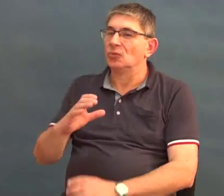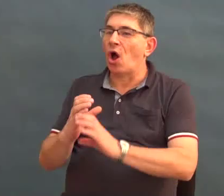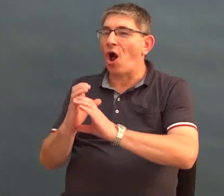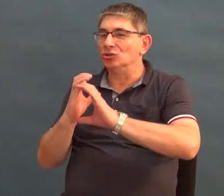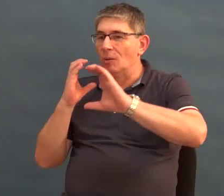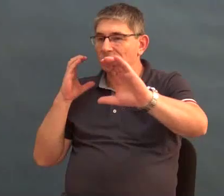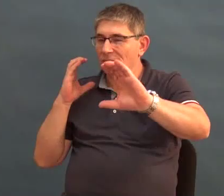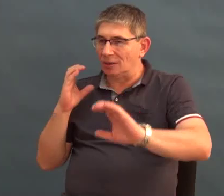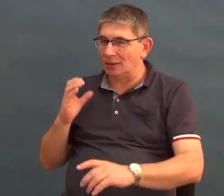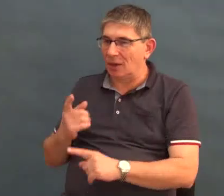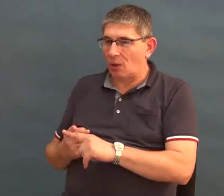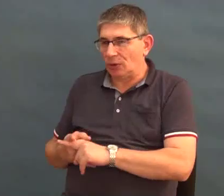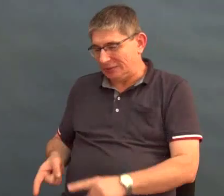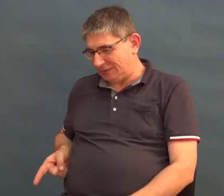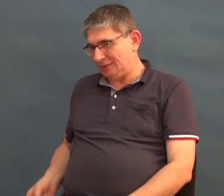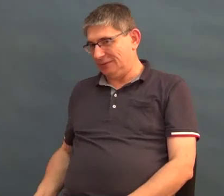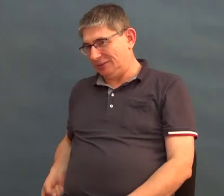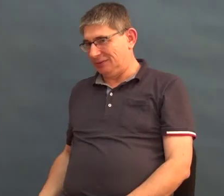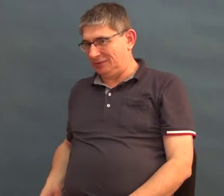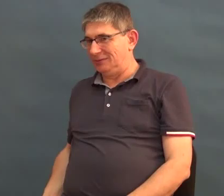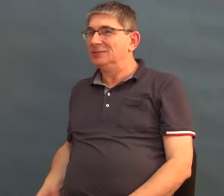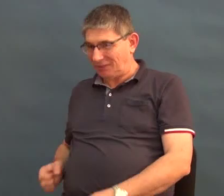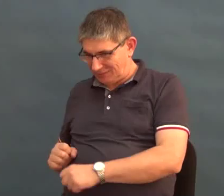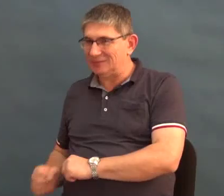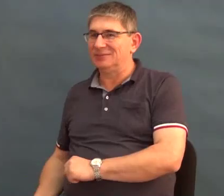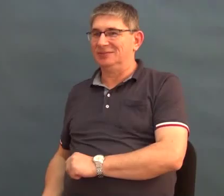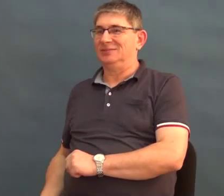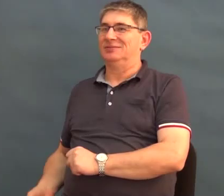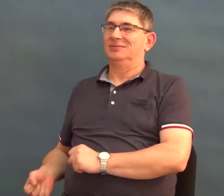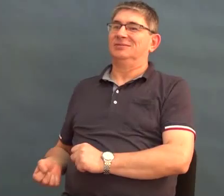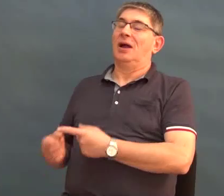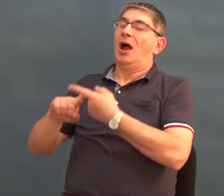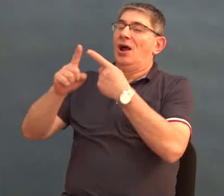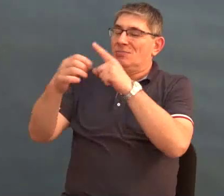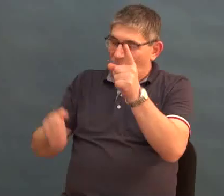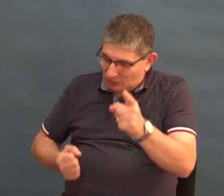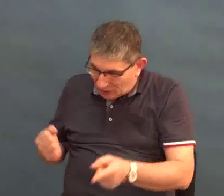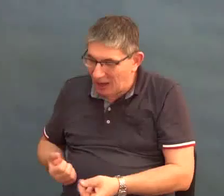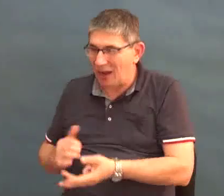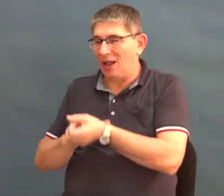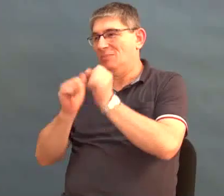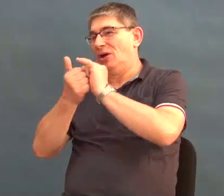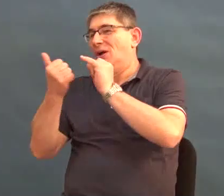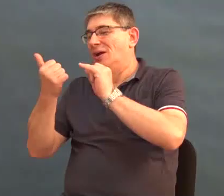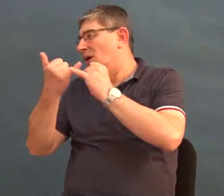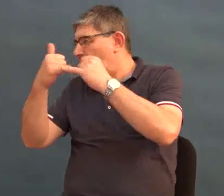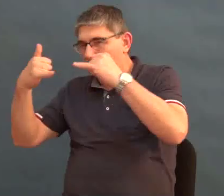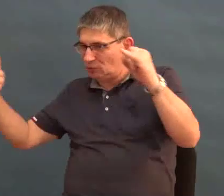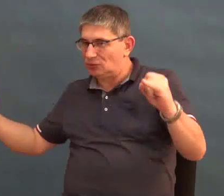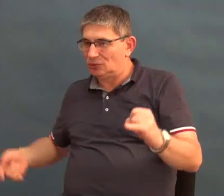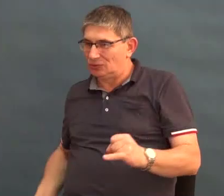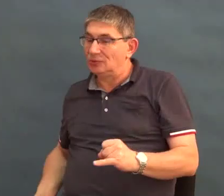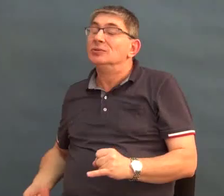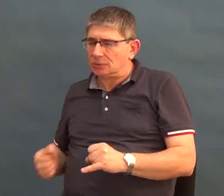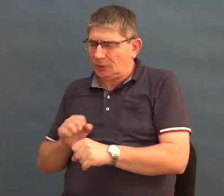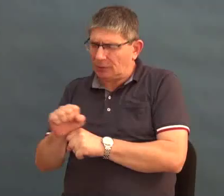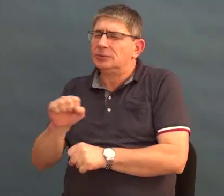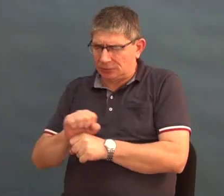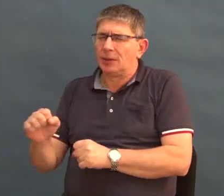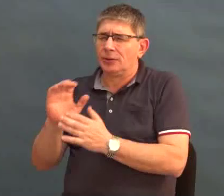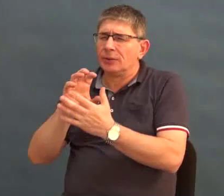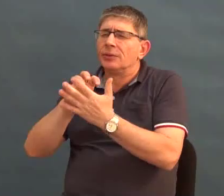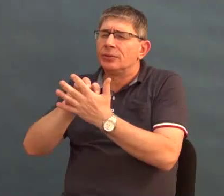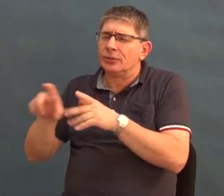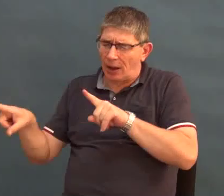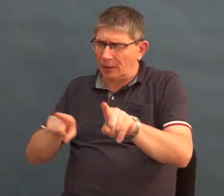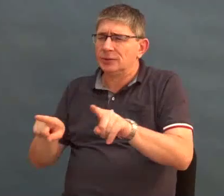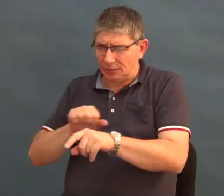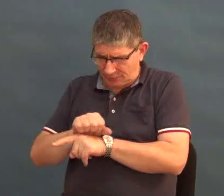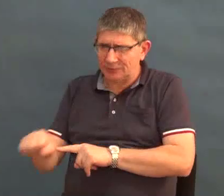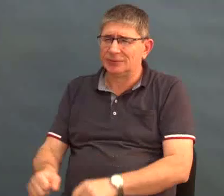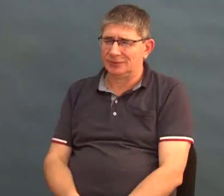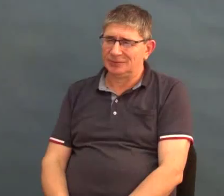W autobusie ktoś nożem próbuje piłować albo w pociągu i innych miejscach, jest taki znak.